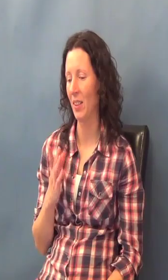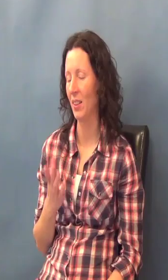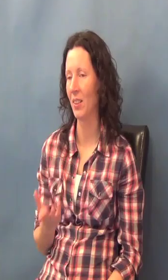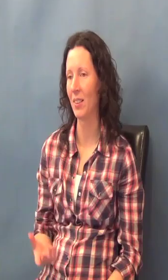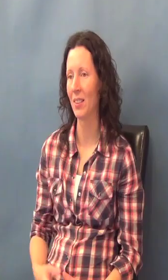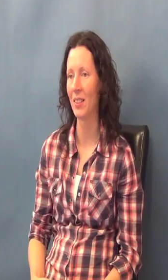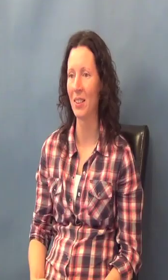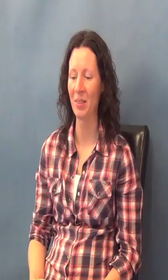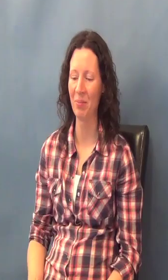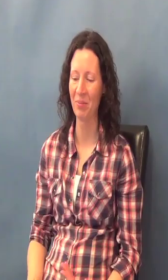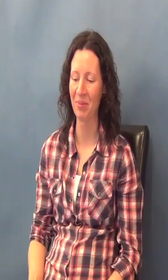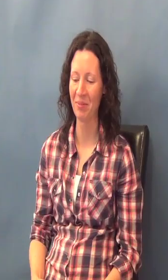Zakaz...